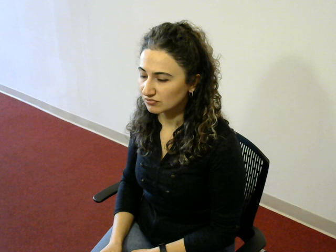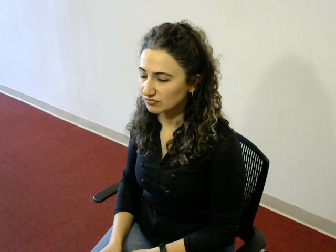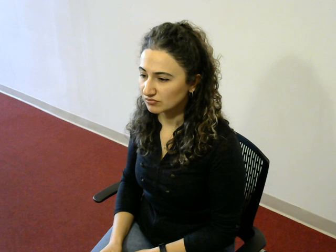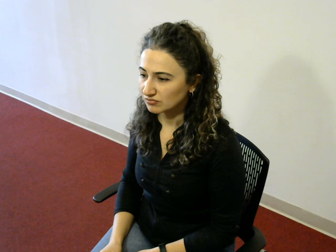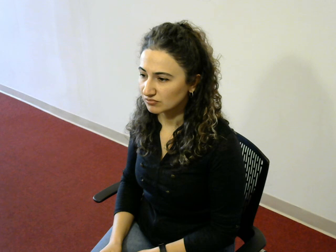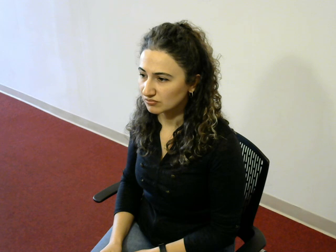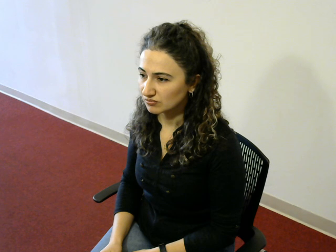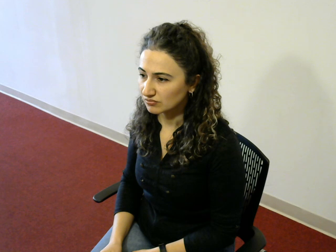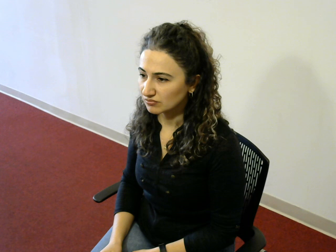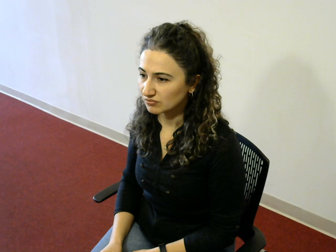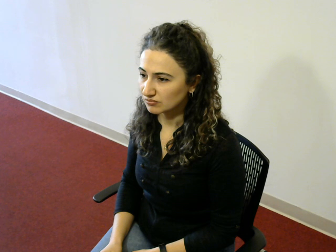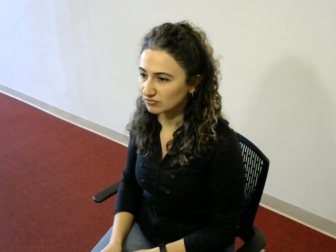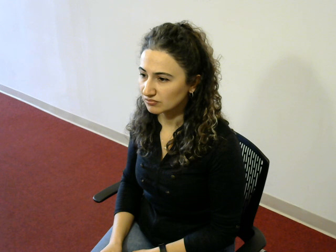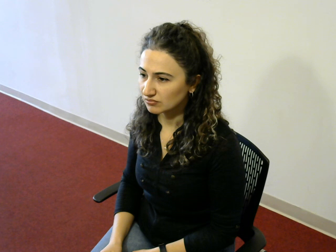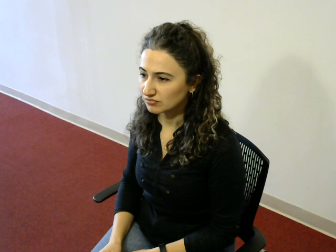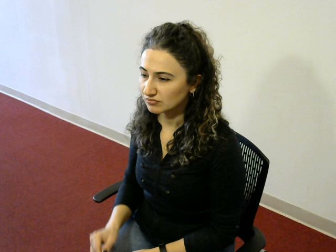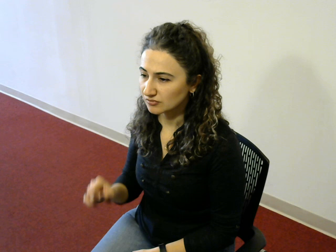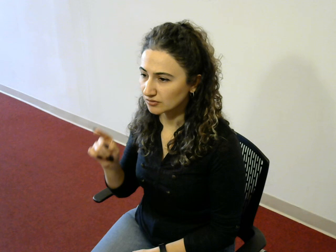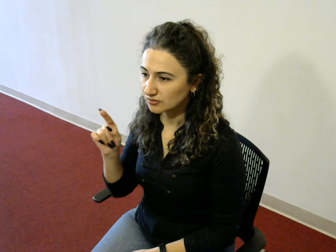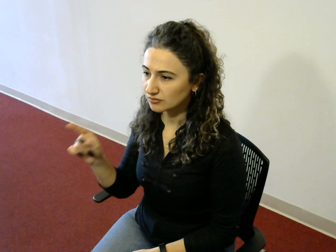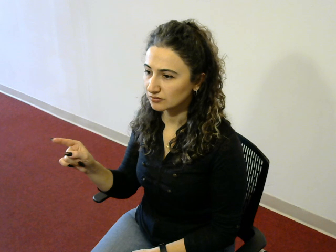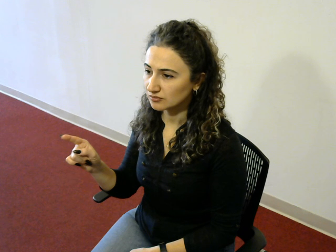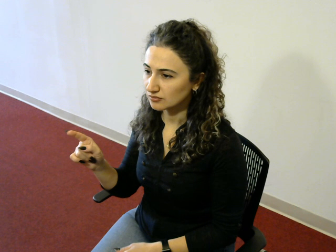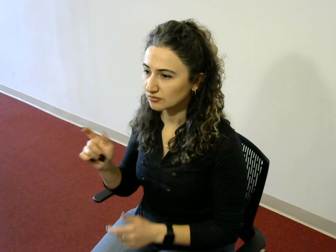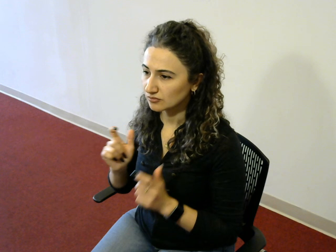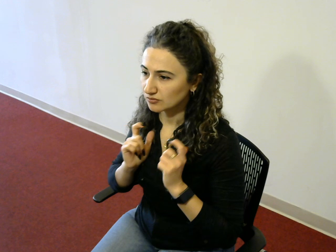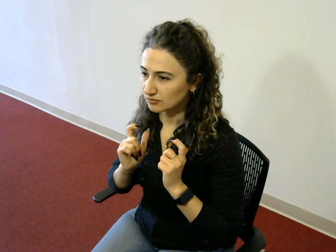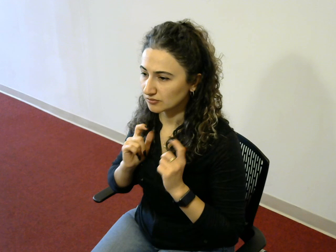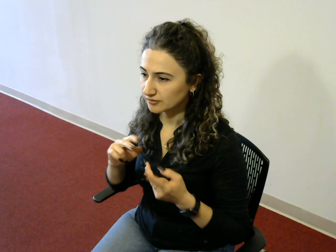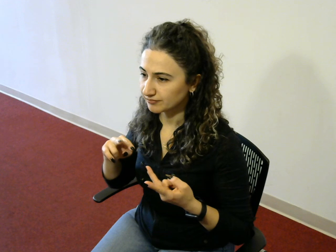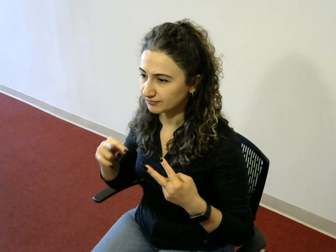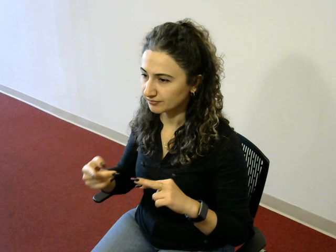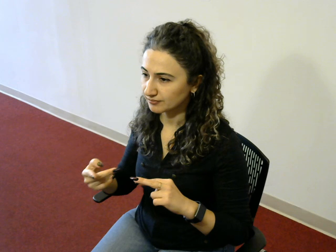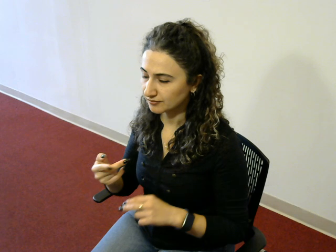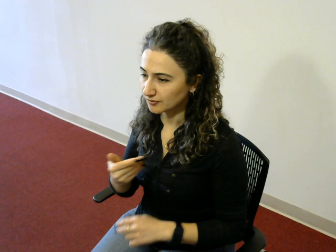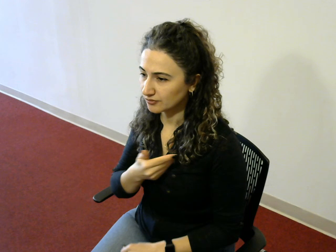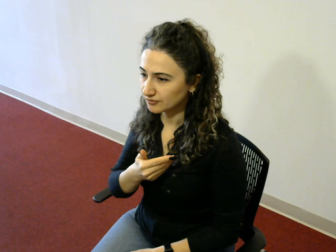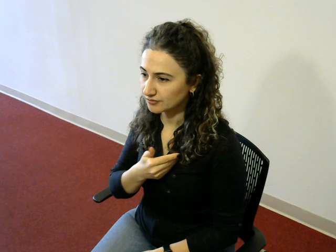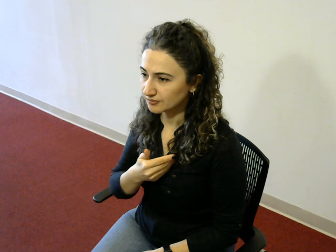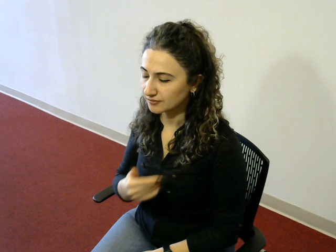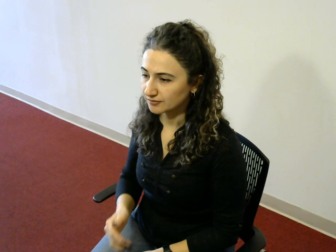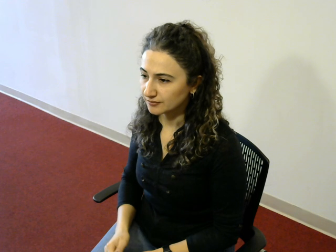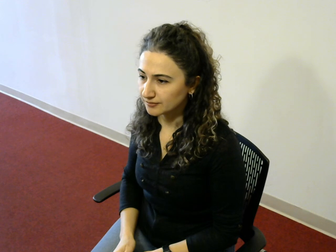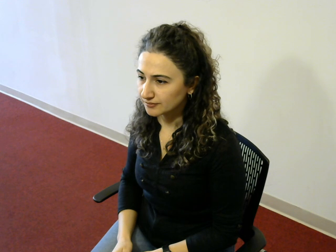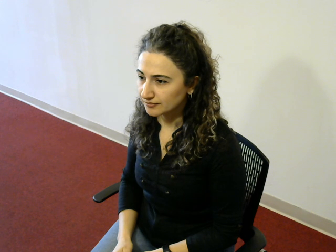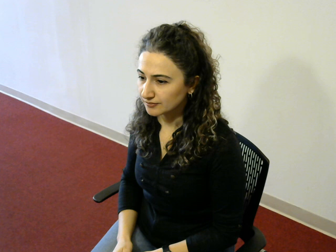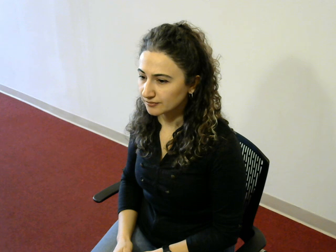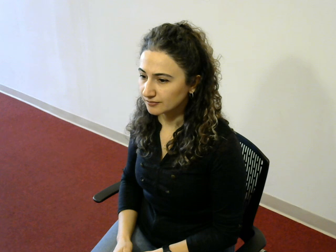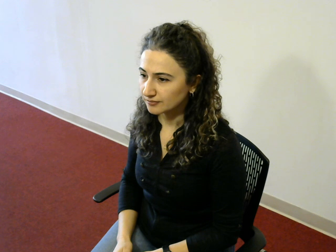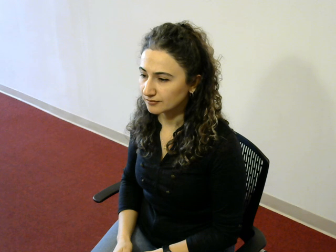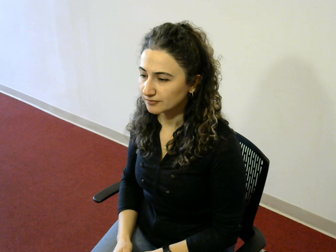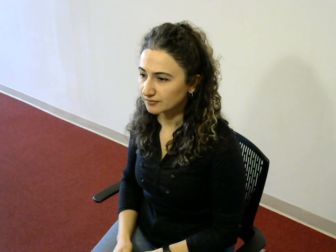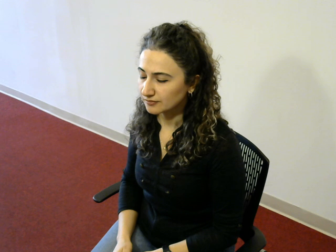O köynəyini dəyişmək istəyir